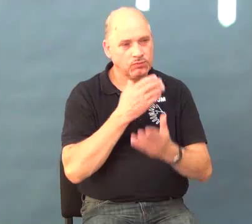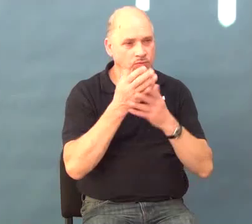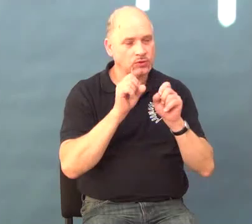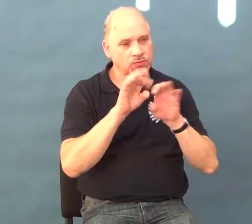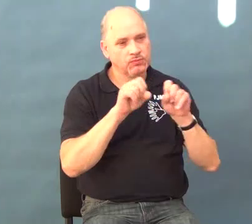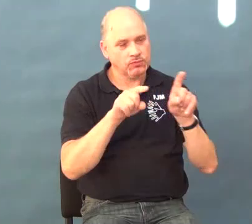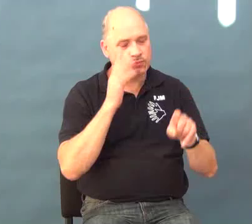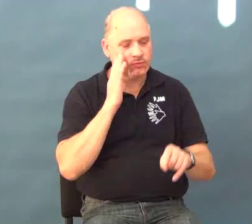To wyjaśnia o co chodzi, wiem.